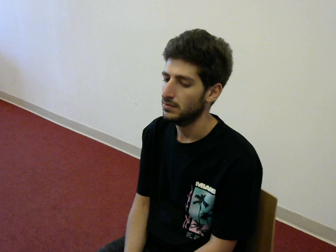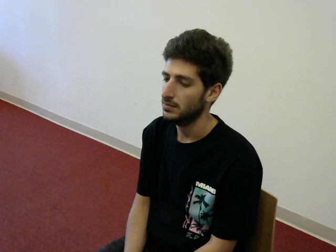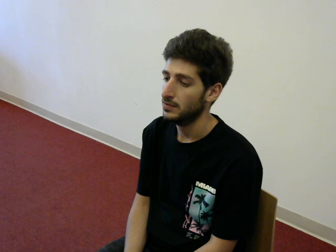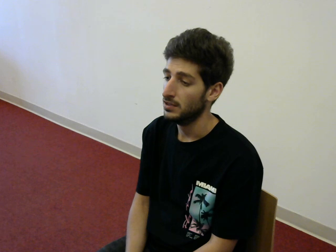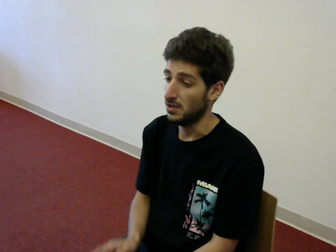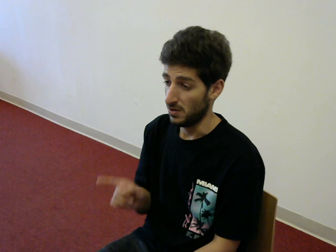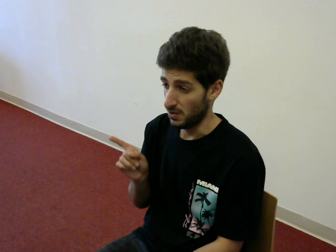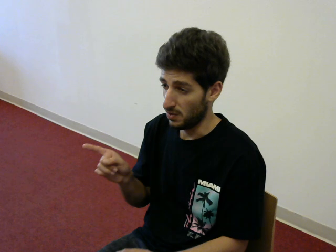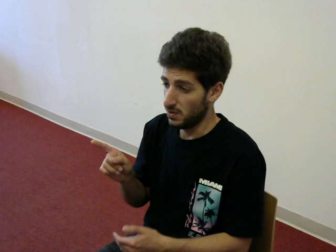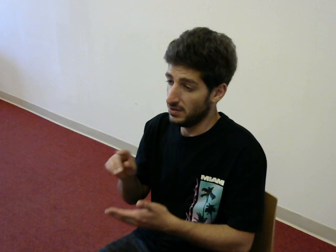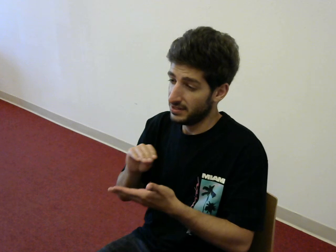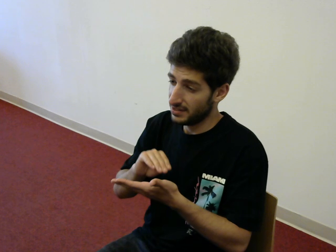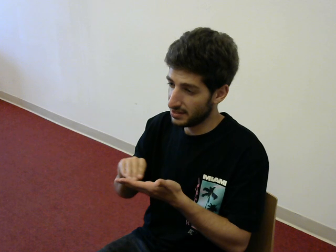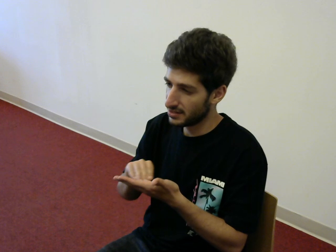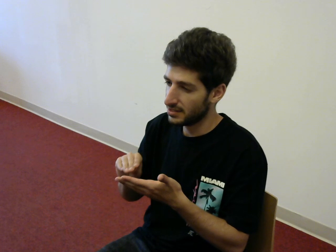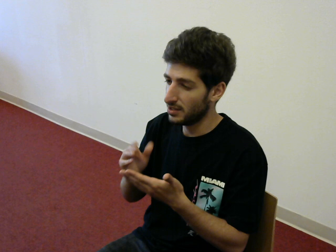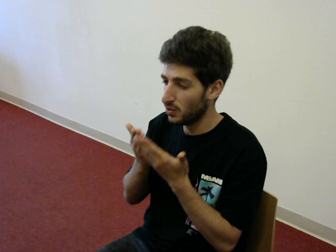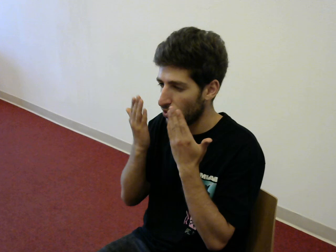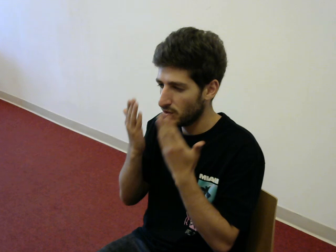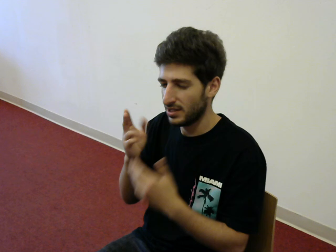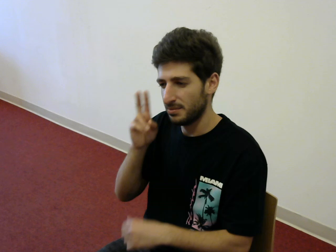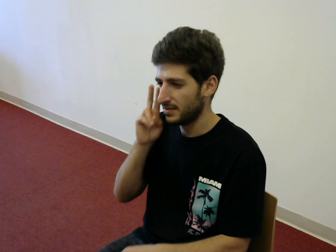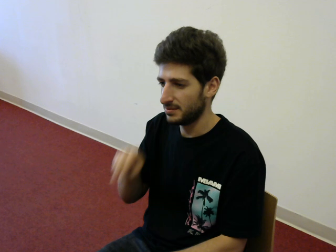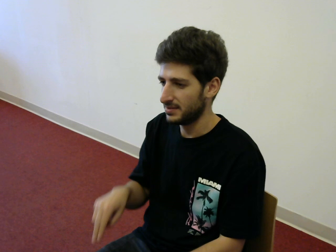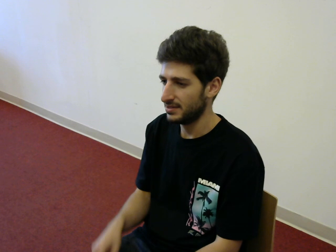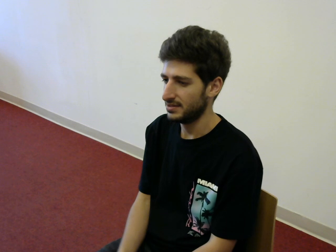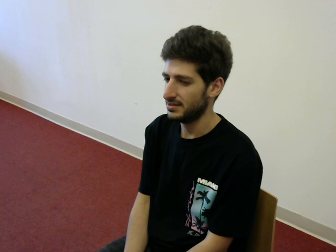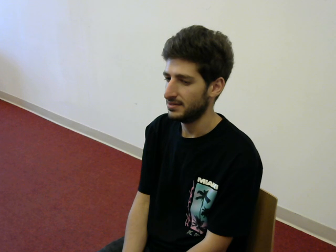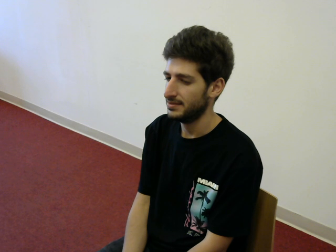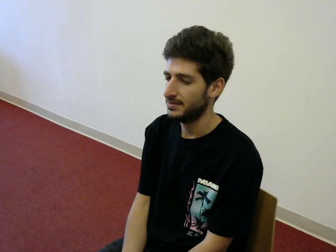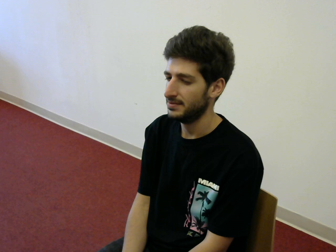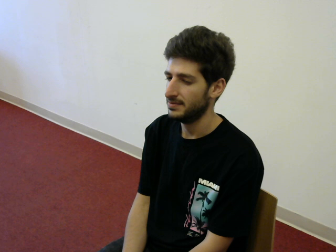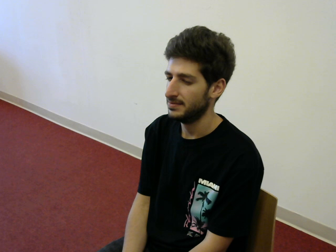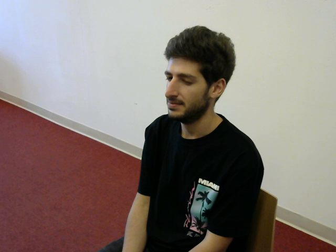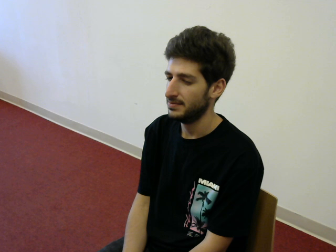O yazıb-oxuya bilmir